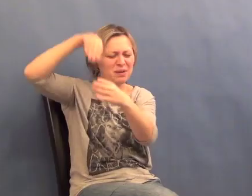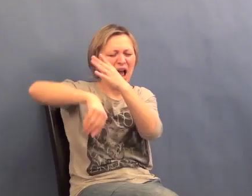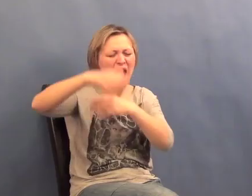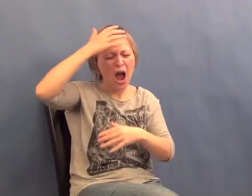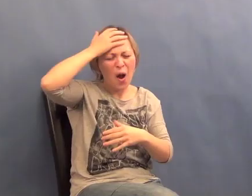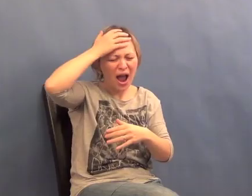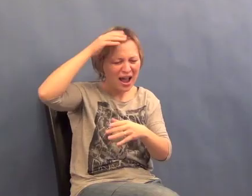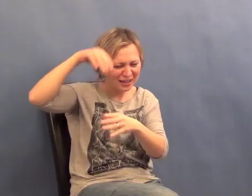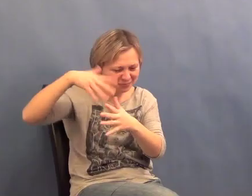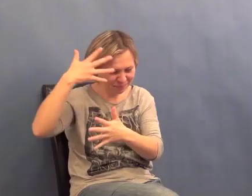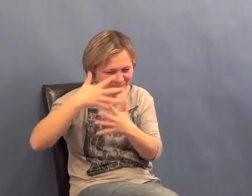Boli mu głowa, kręci mu się w głowie.